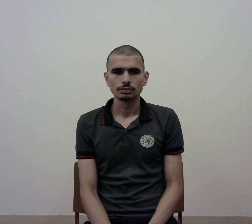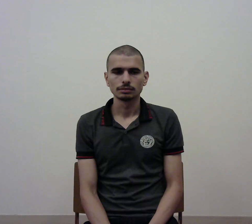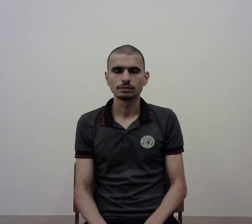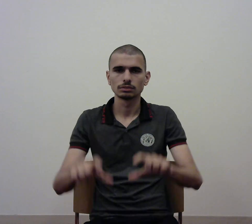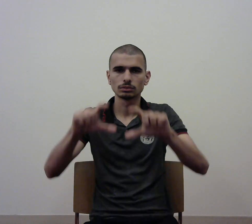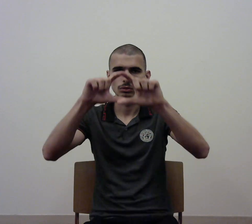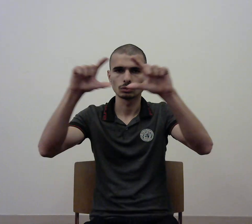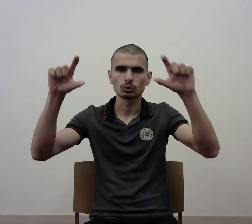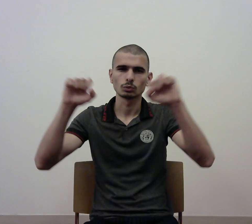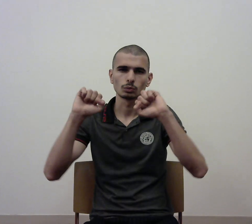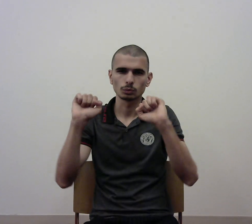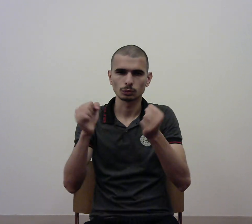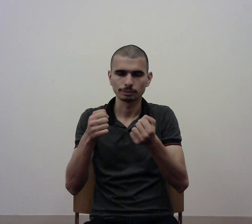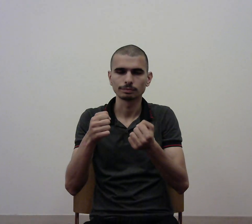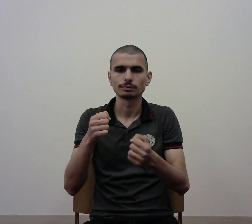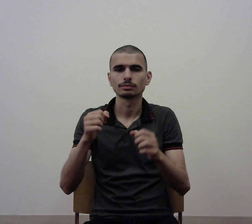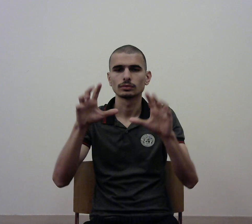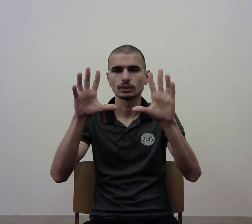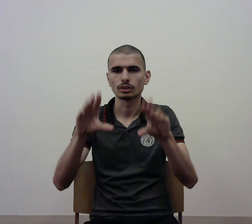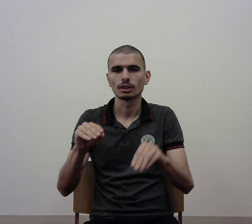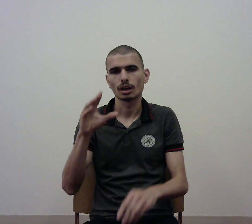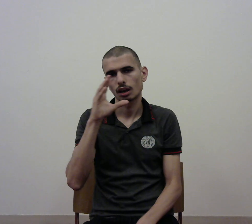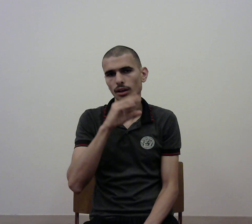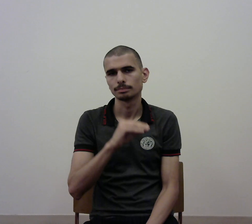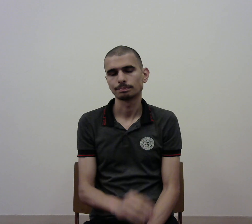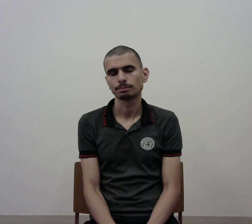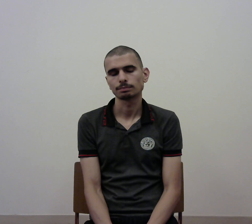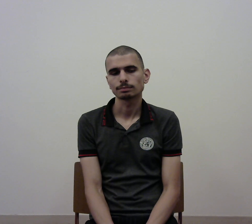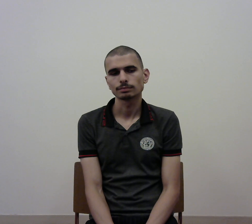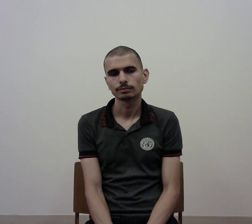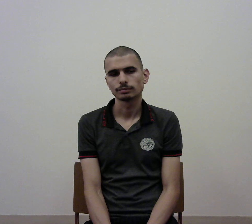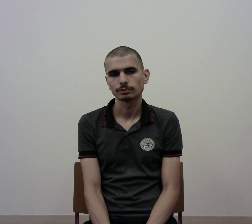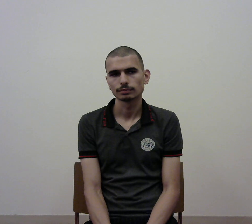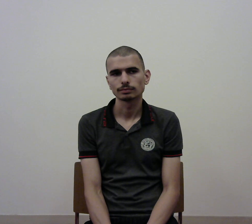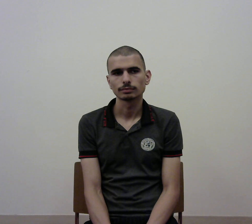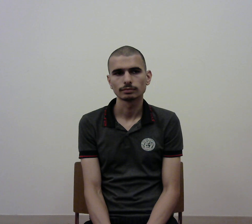Kondisioneri söndürə bilərsinizmi?